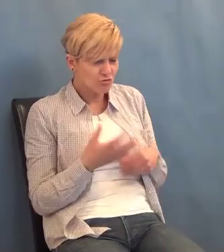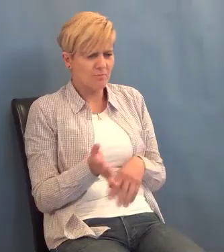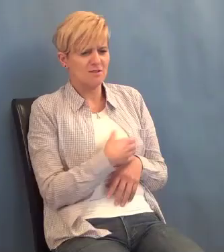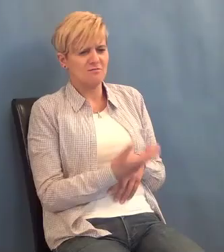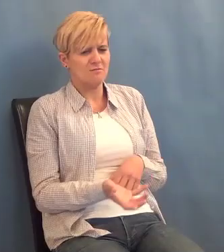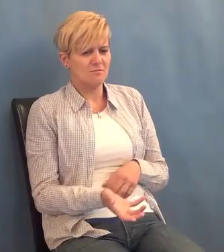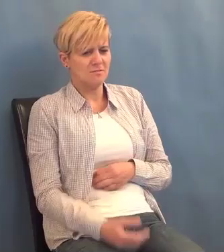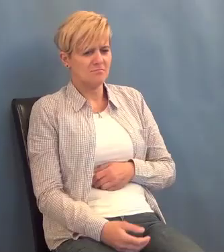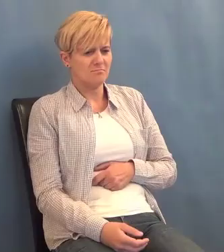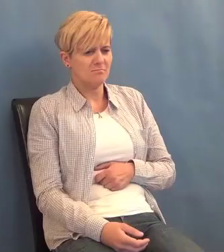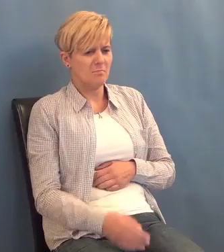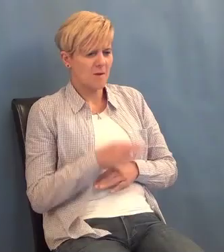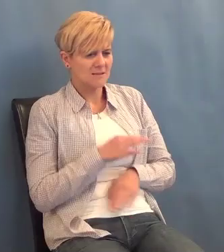Morze - może być.